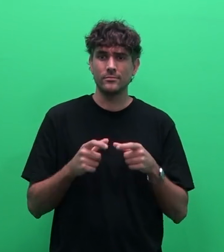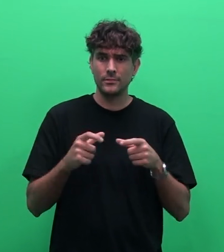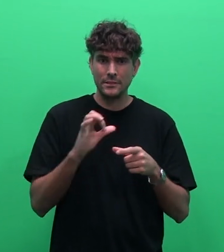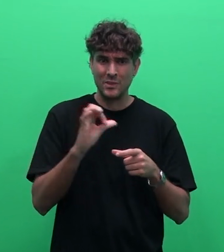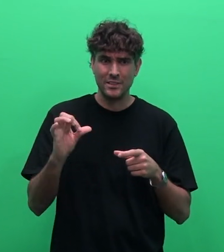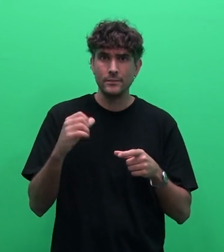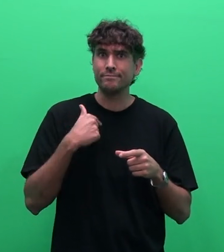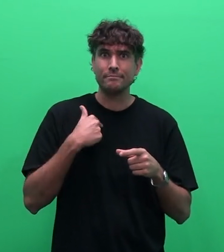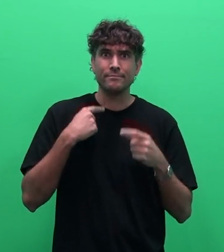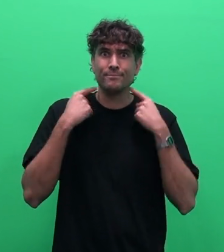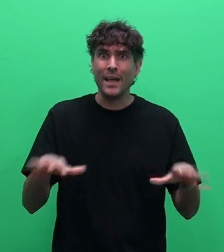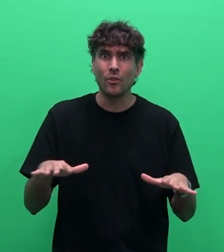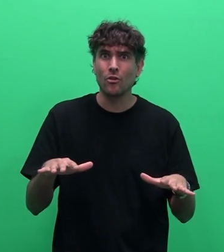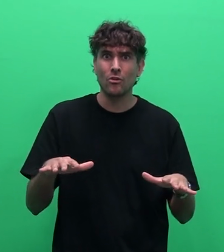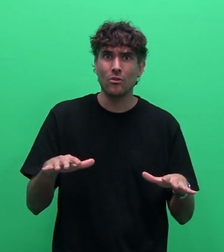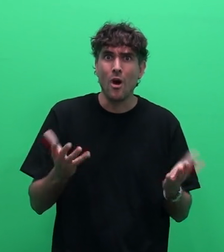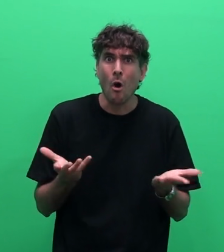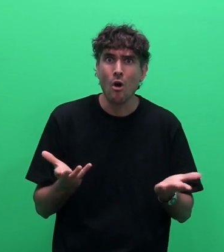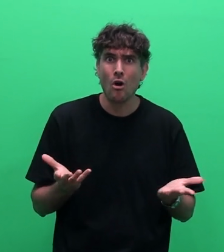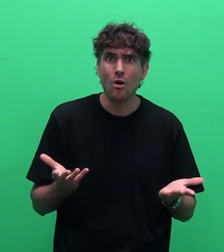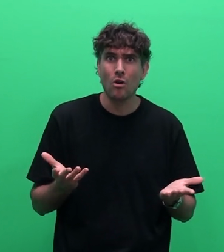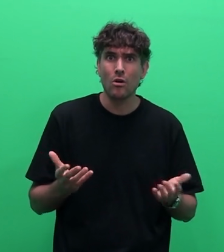He perdut la targeta sanitària, com ho fem?